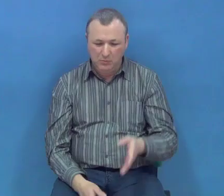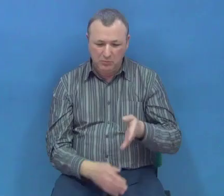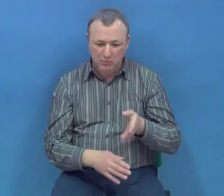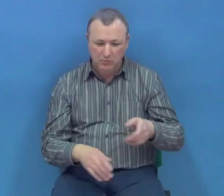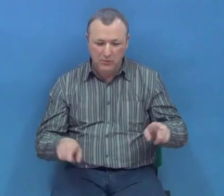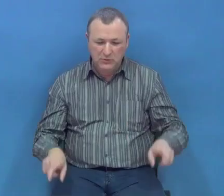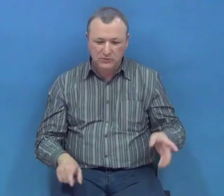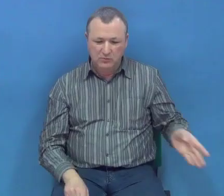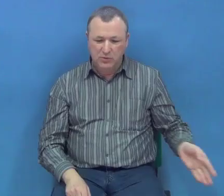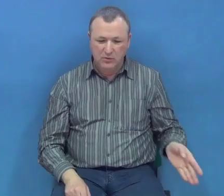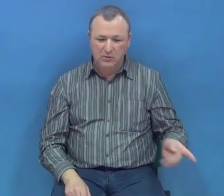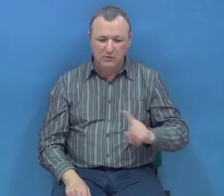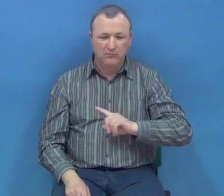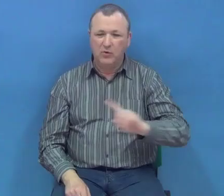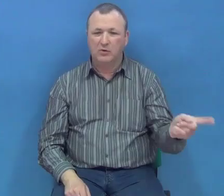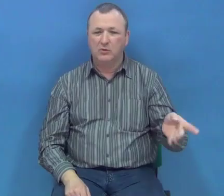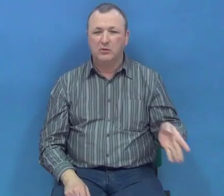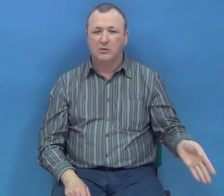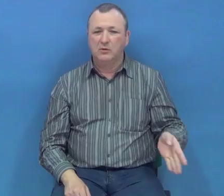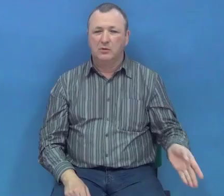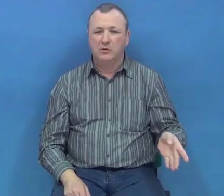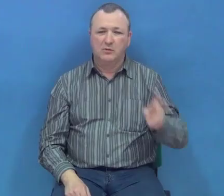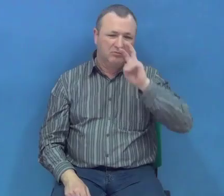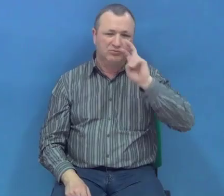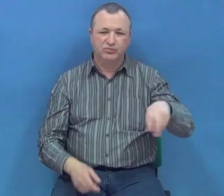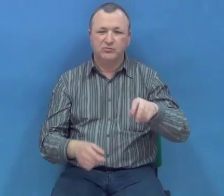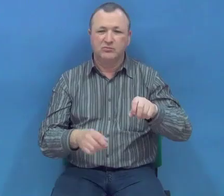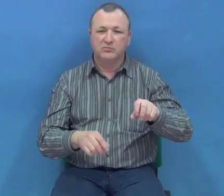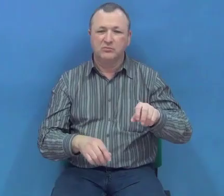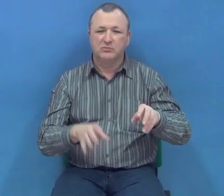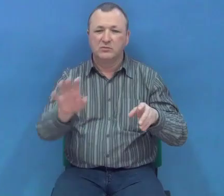Nie wolno piłować na siedząco, nie wolno dokuczać.